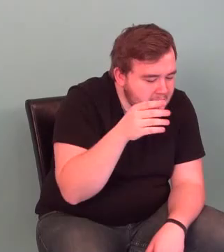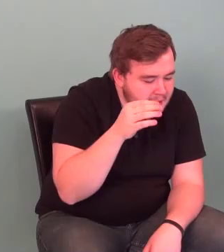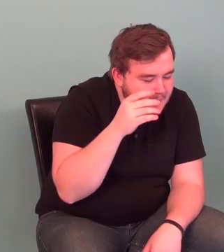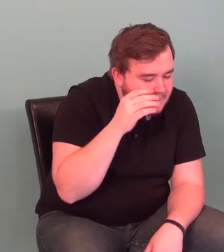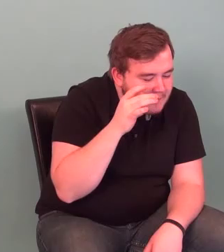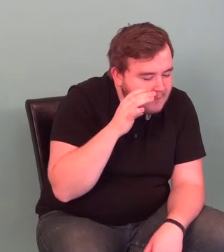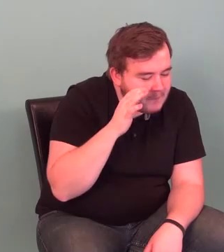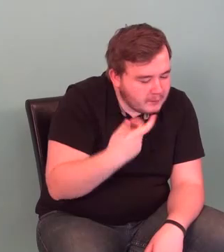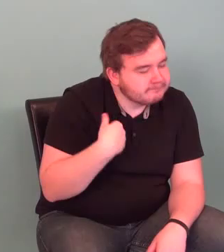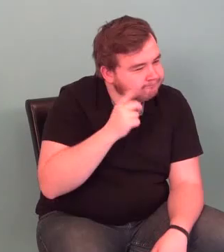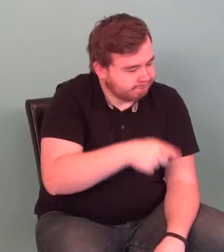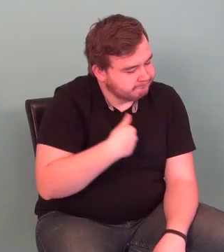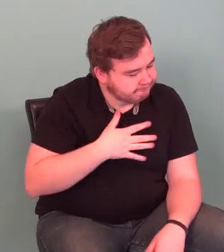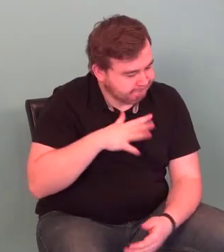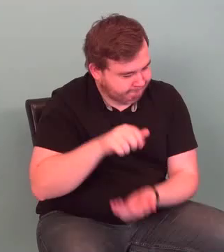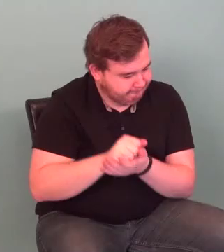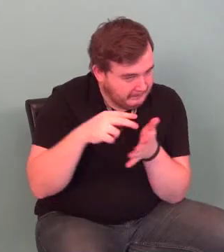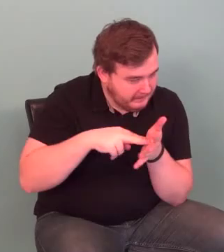Ja naprawdę jestem zajęty.